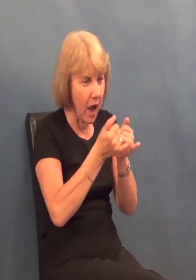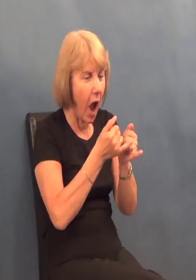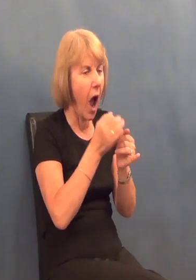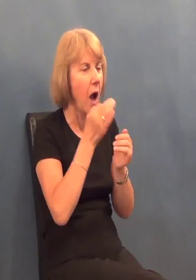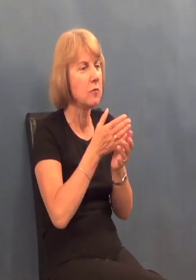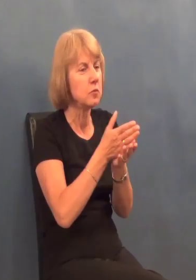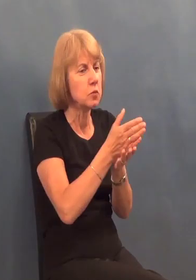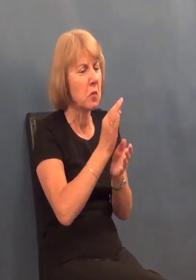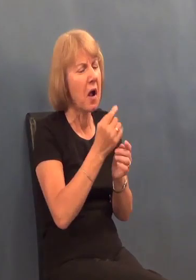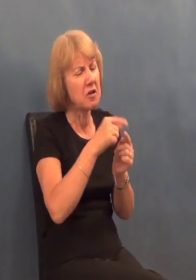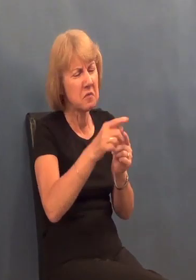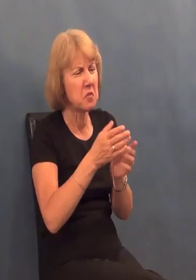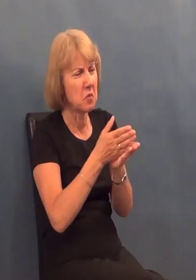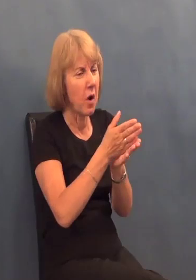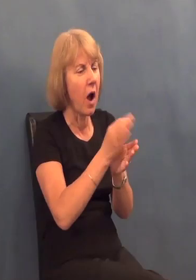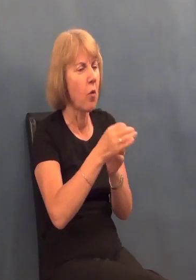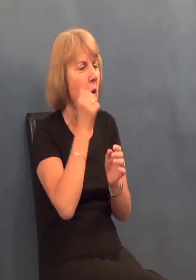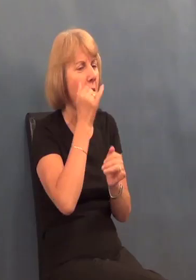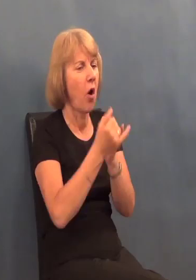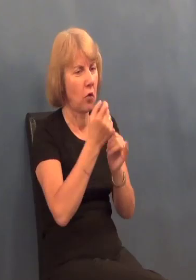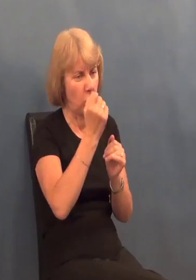Jedzie na rowerze i kilka kilometrów dalej pojawia się jadąca z naprzeciwka dziewczyna na rowerze, jest trochę większa od chłopca.